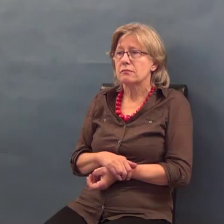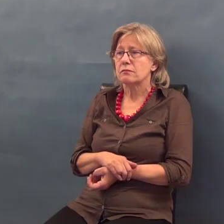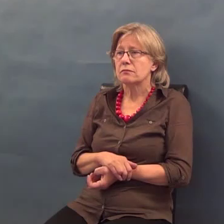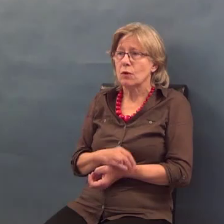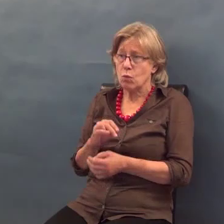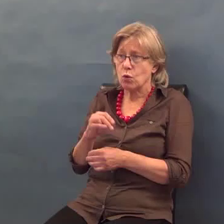Może.